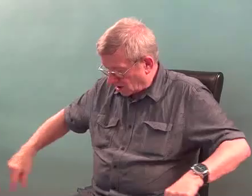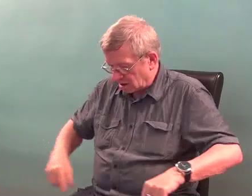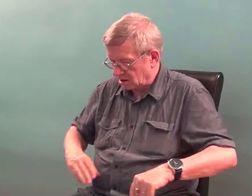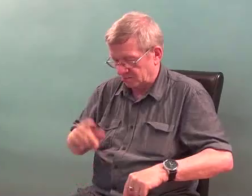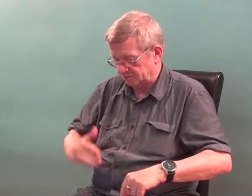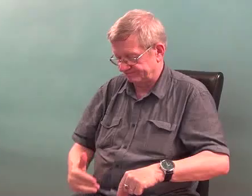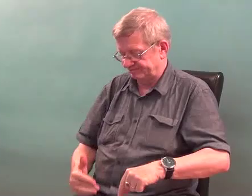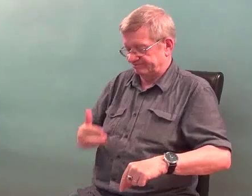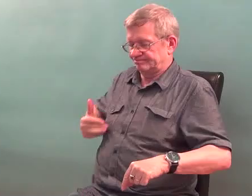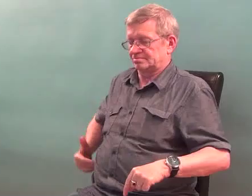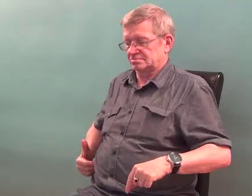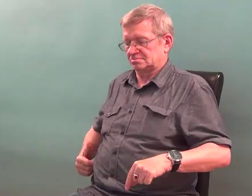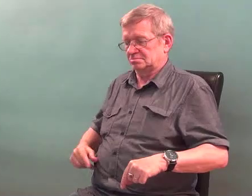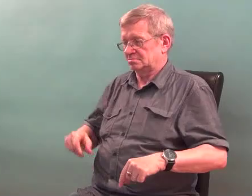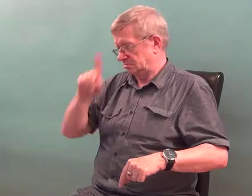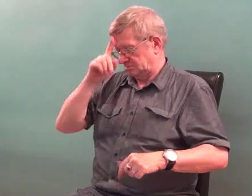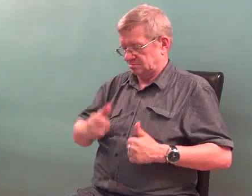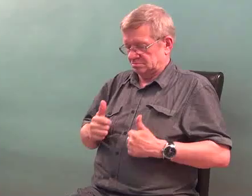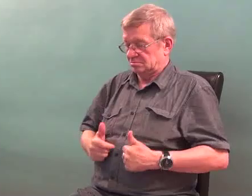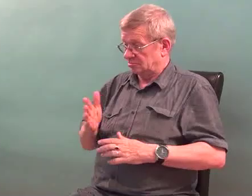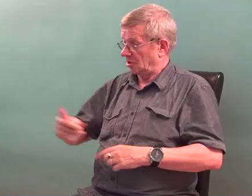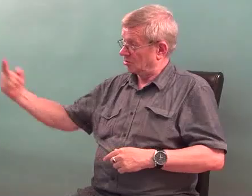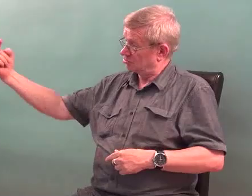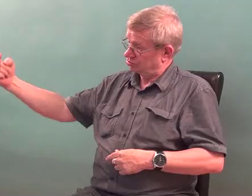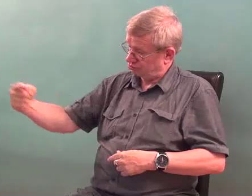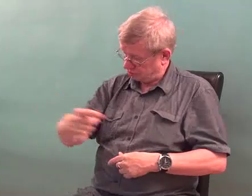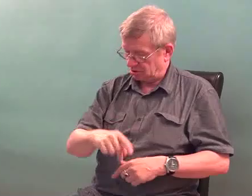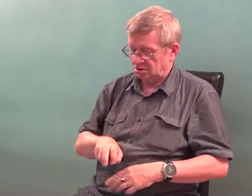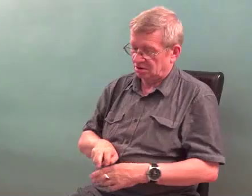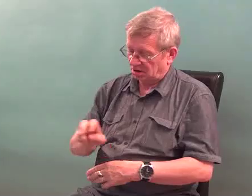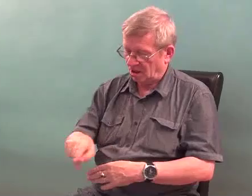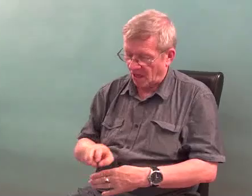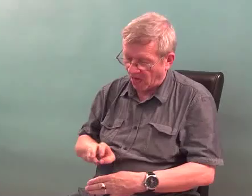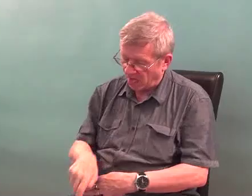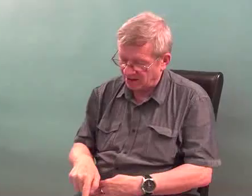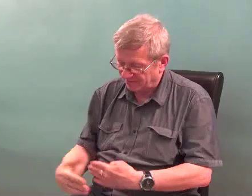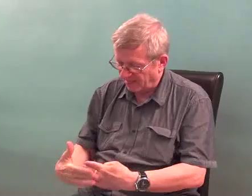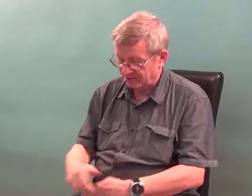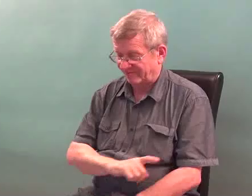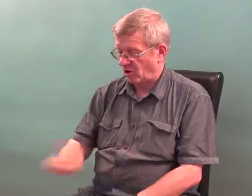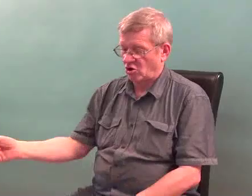Trzeba stać dalej od krawężnika przed przyjazdem pociągu i dopiero potem wsiąść, nie wolno stać zbyt blisko.